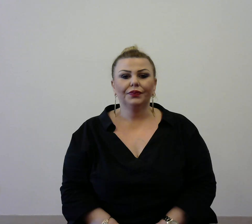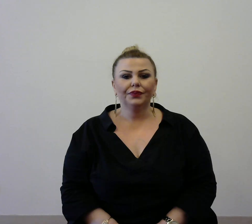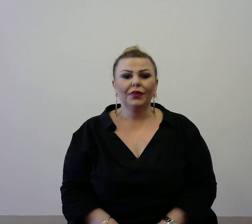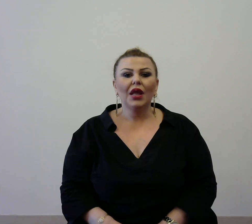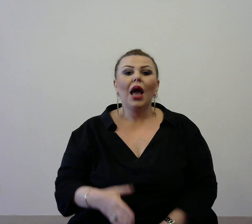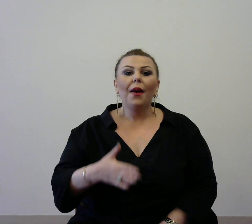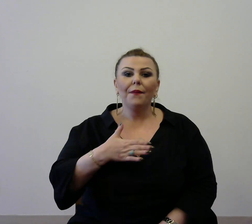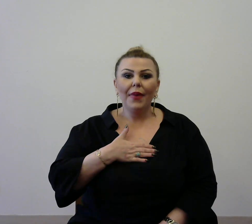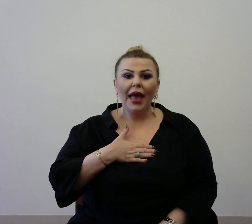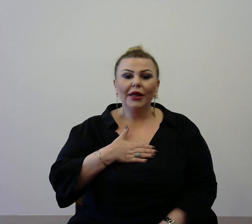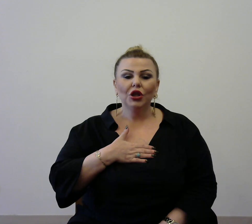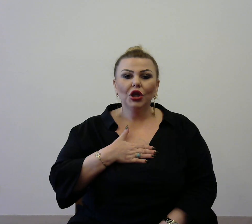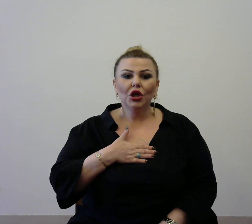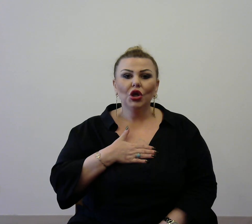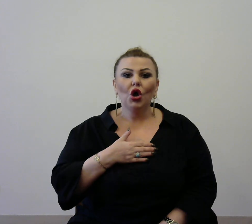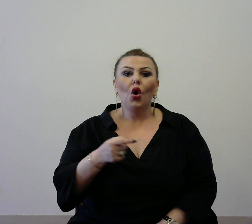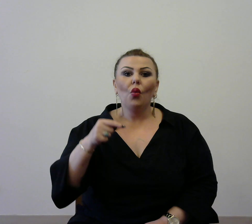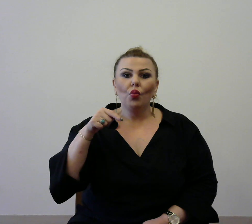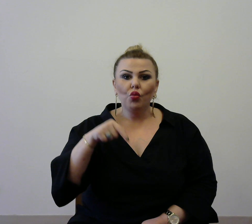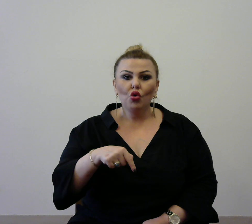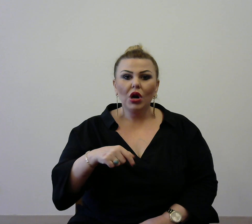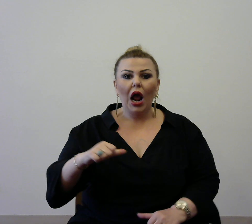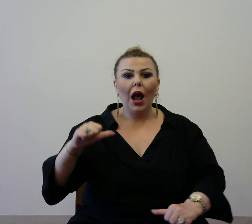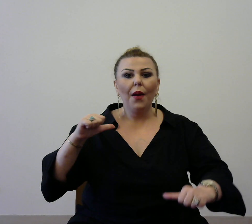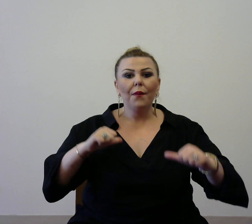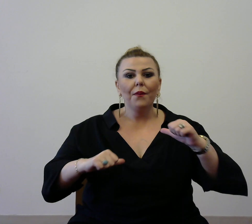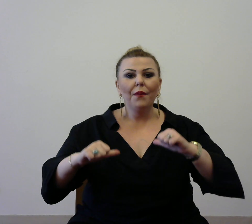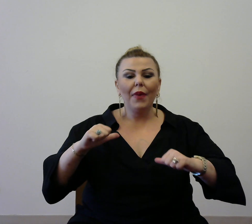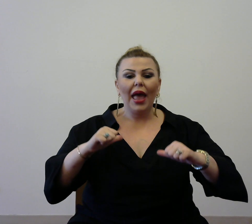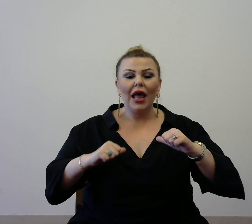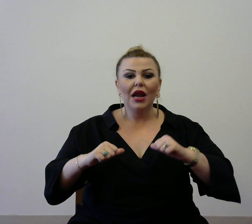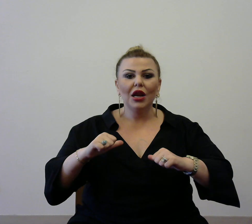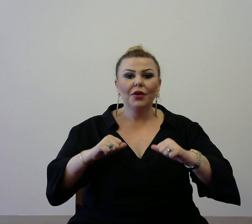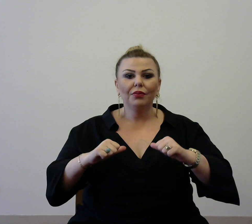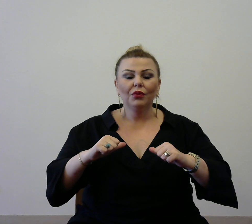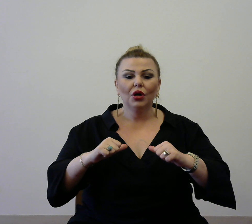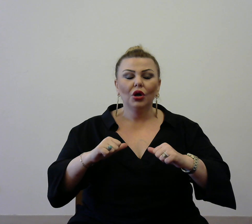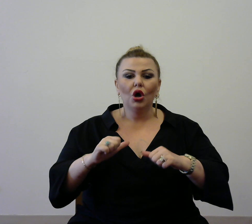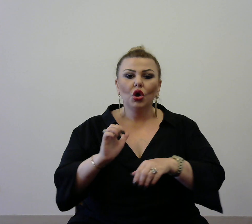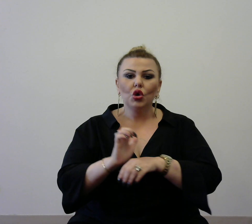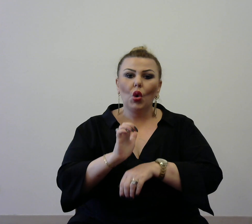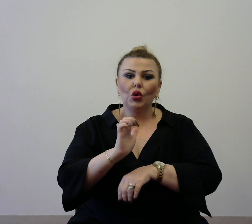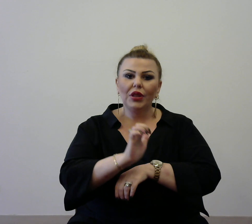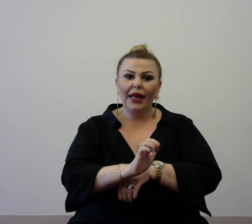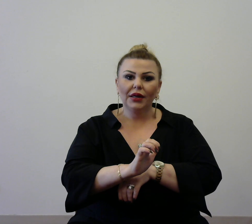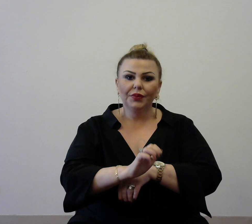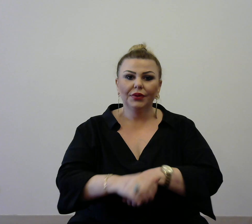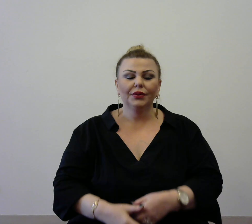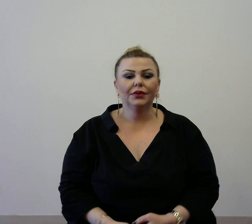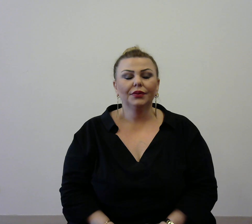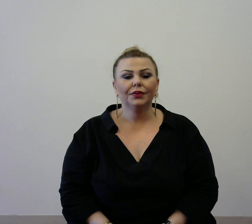Məni bura müəllim göndərib